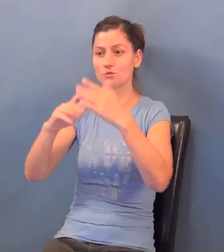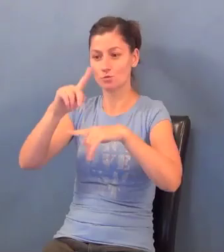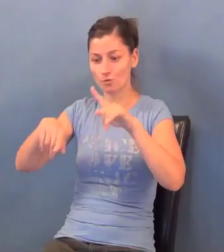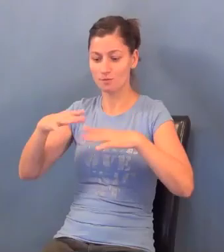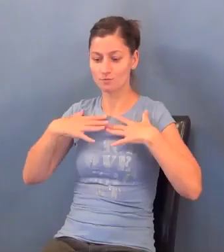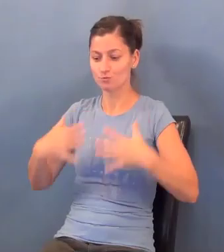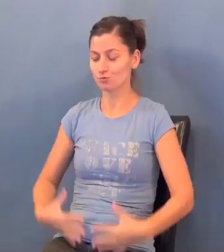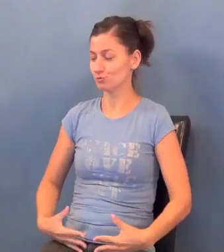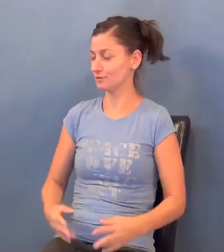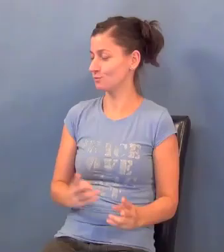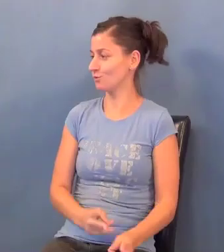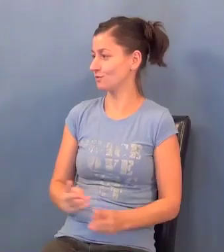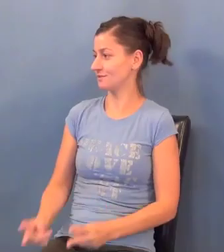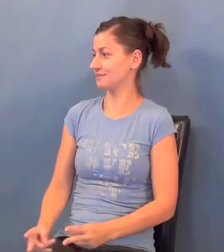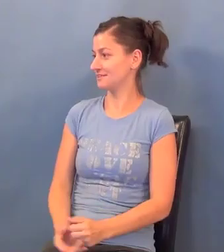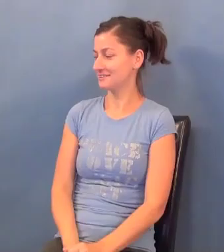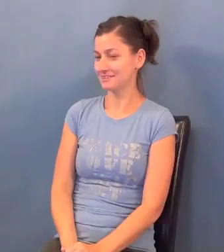Normalnie w spodniach i bluzce.